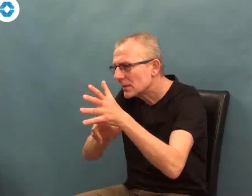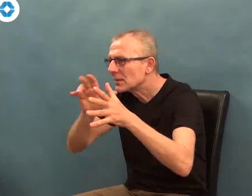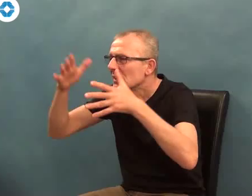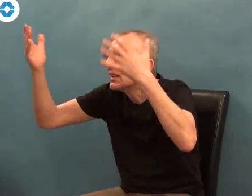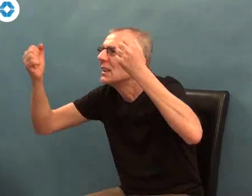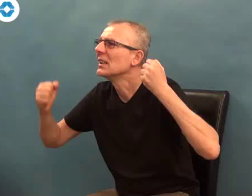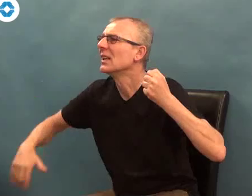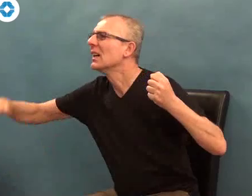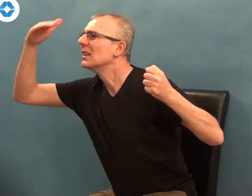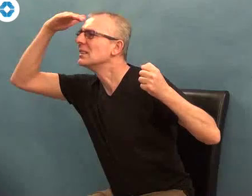Złapał się czegoś rękami i rozglądał się.